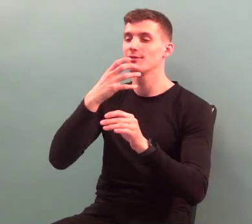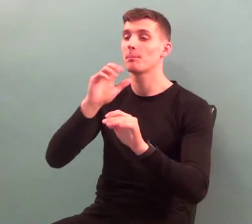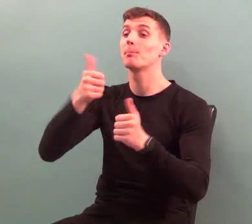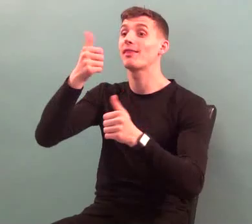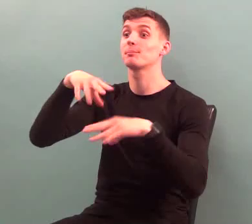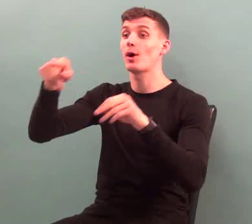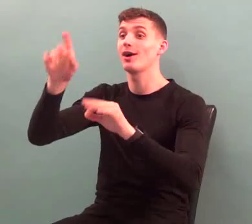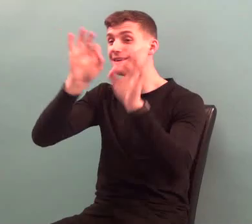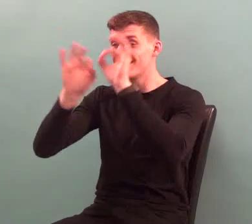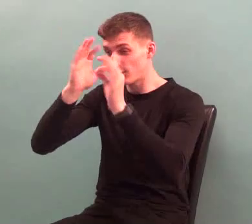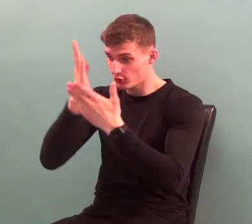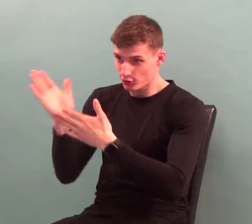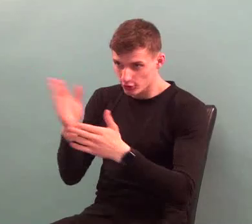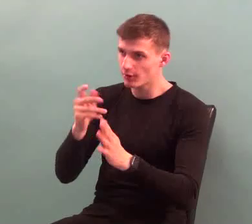Pierwsze okno, które na początku naprawiał, już jest gotowe.